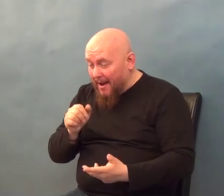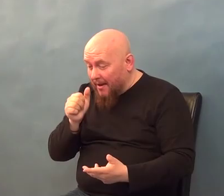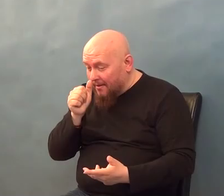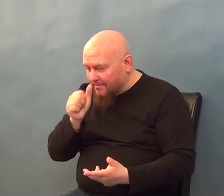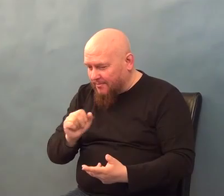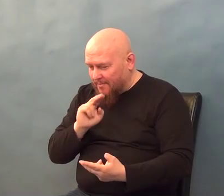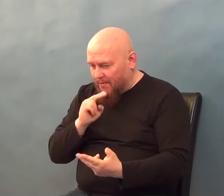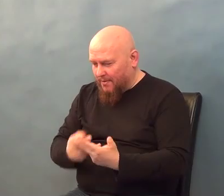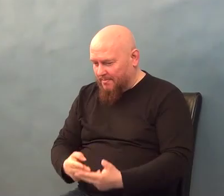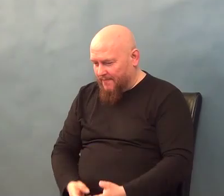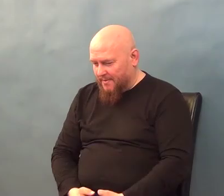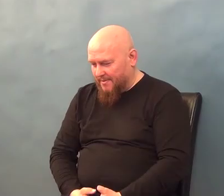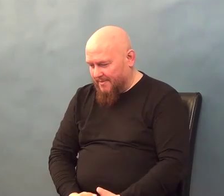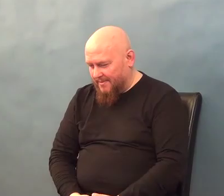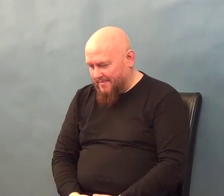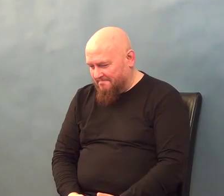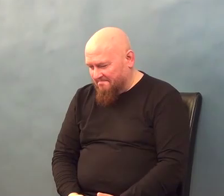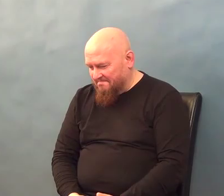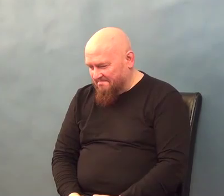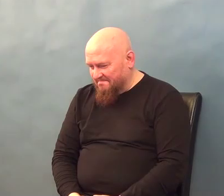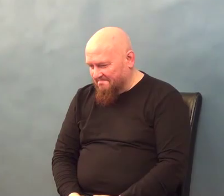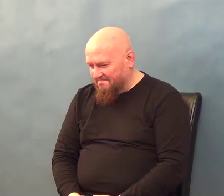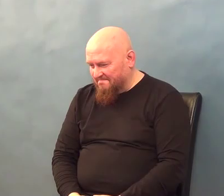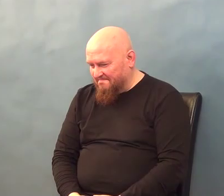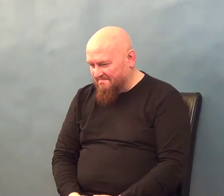Szukam, szukam i naprawdę nie mogę odpowiedzieć.